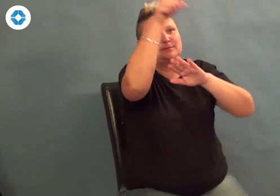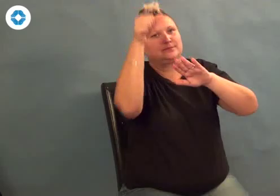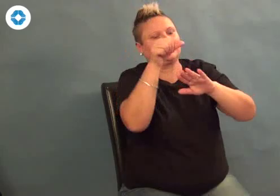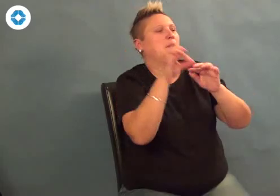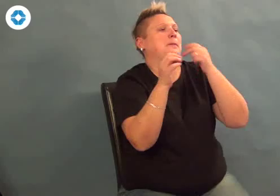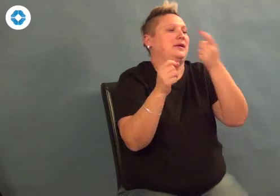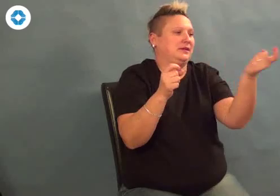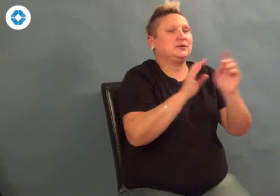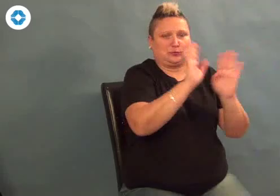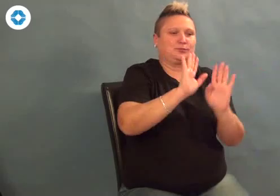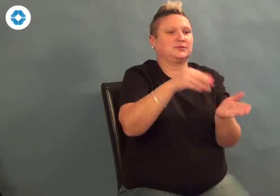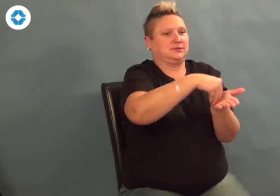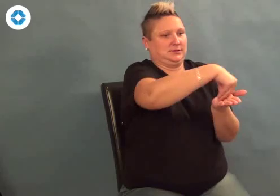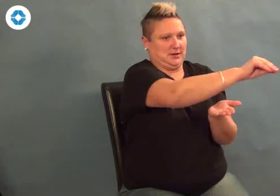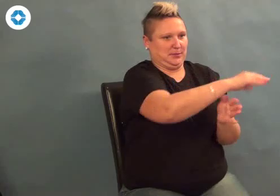Przychodzi pani i płaci mu za skończoną pracę.